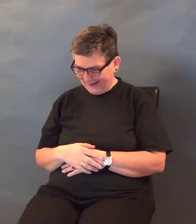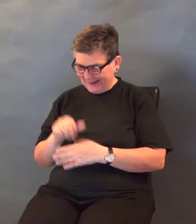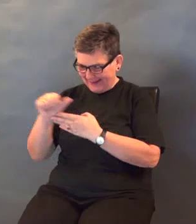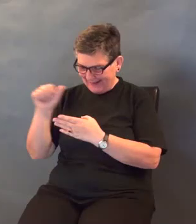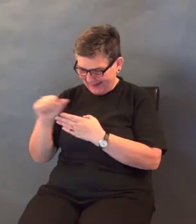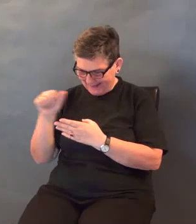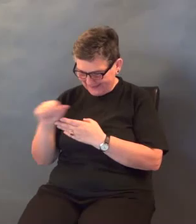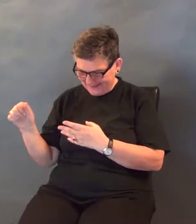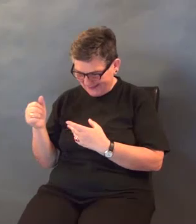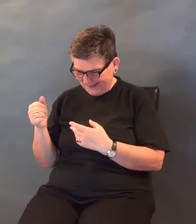Jedenastego.